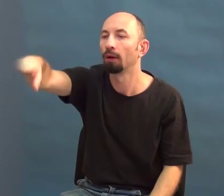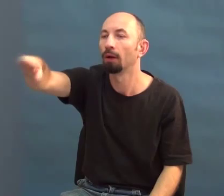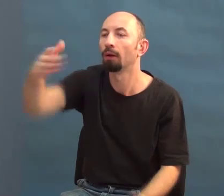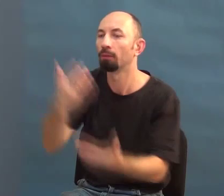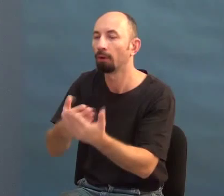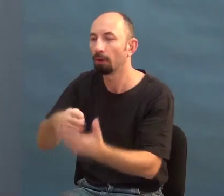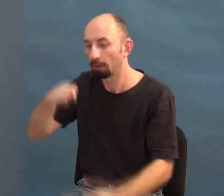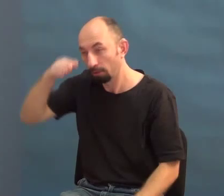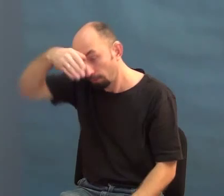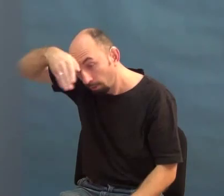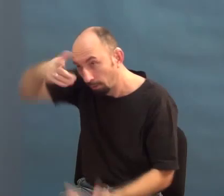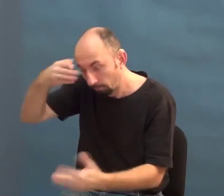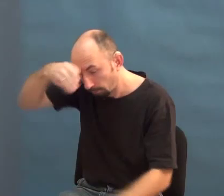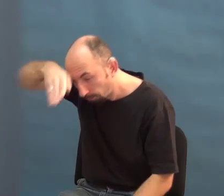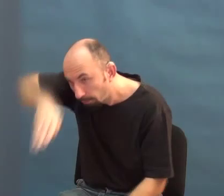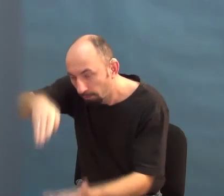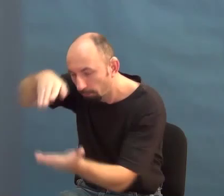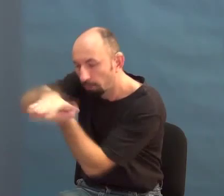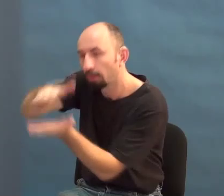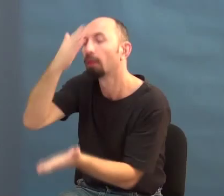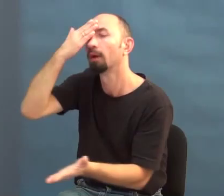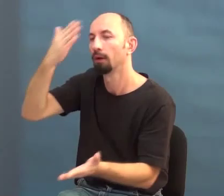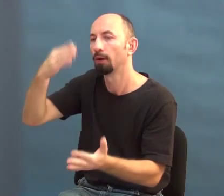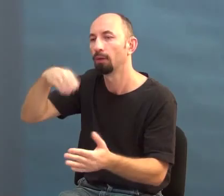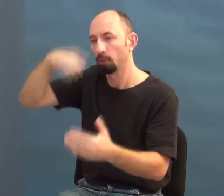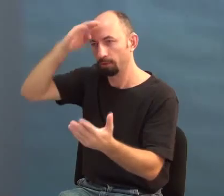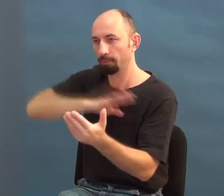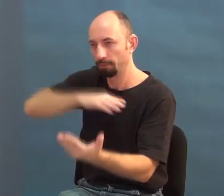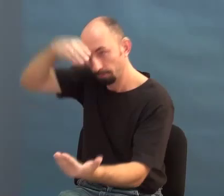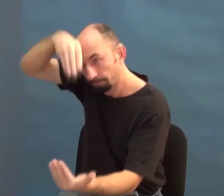Dlatego, że jak jest źle założone, to łatwo uderzyć się w głowę, to niebezpieczne.